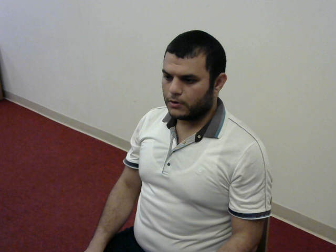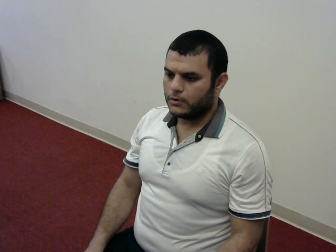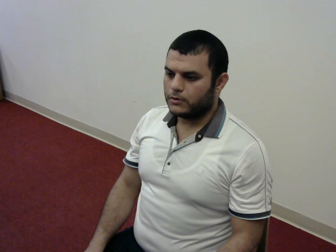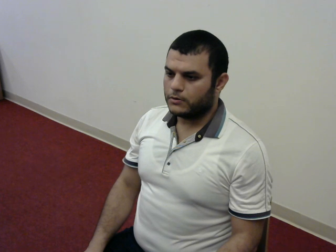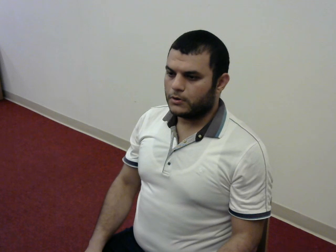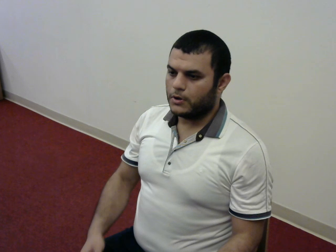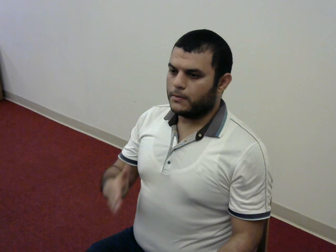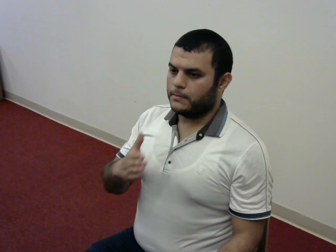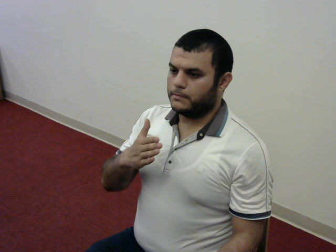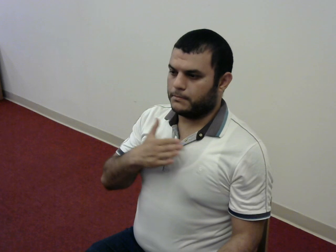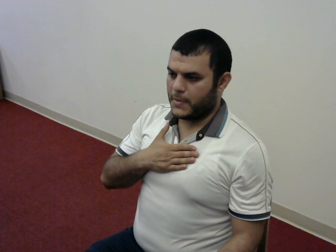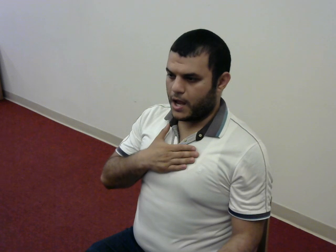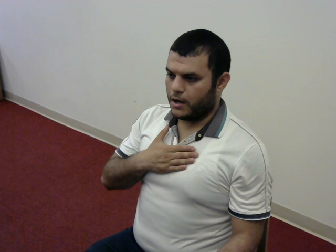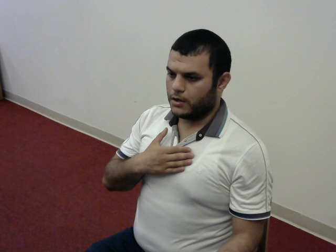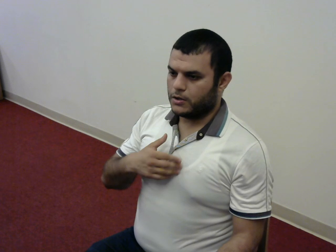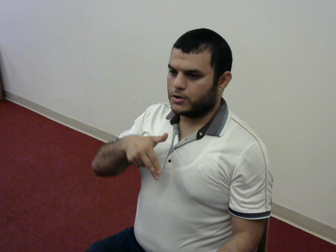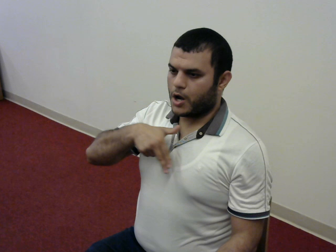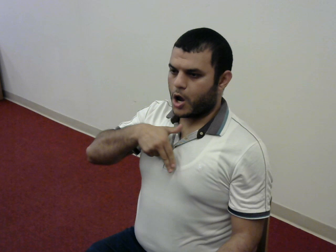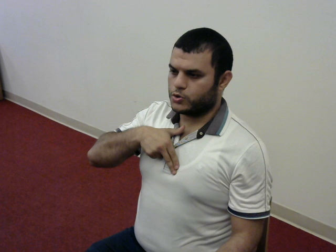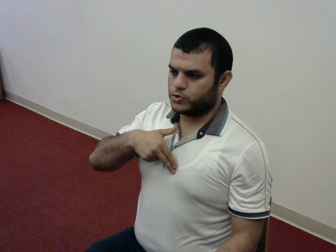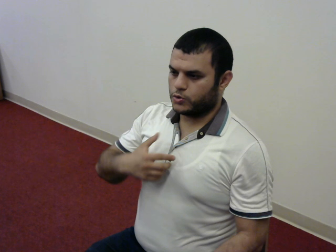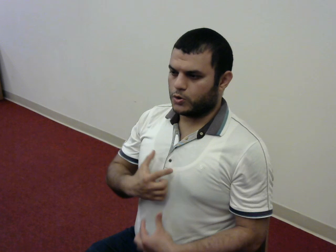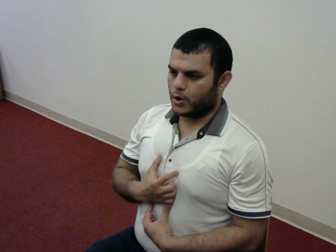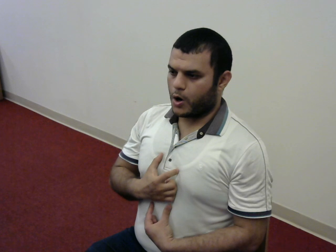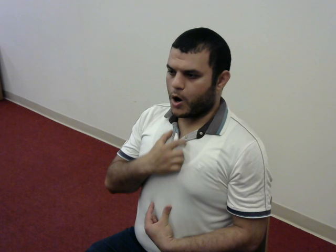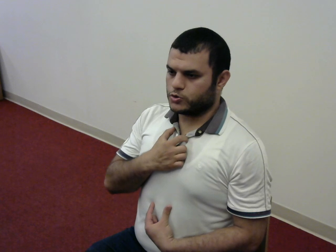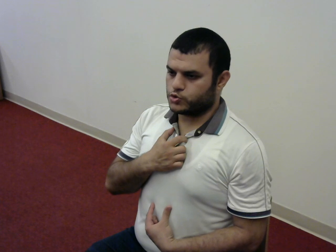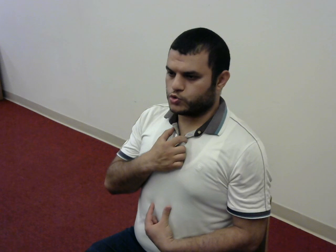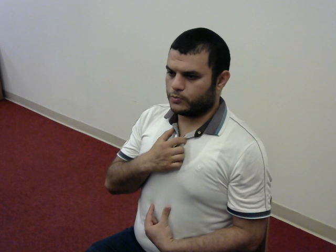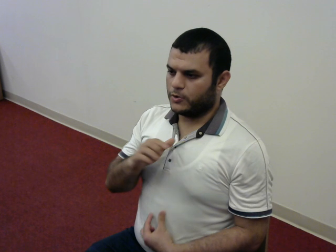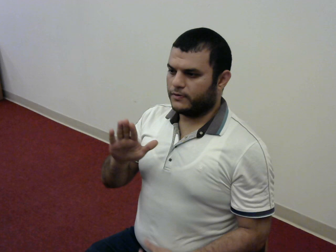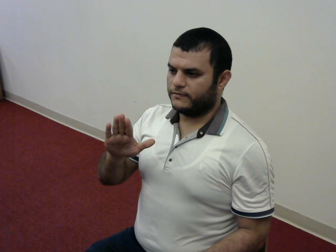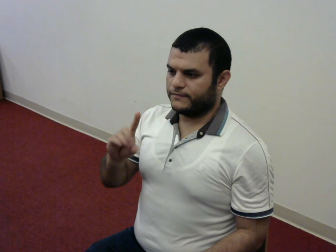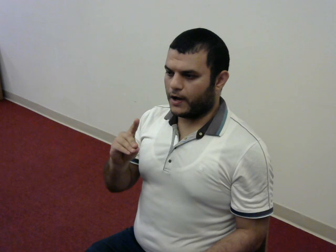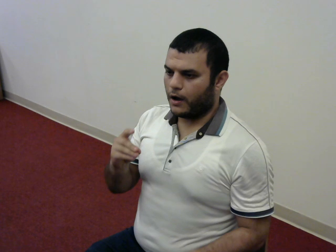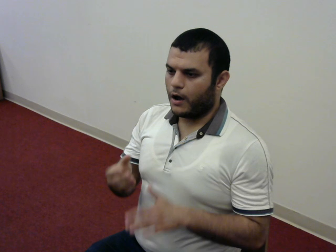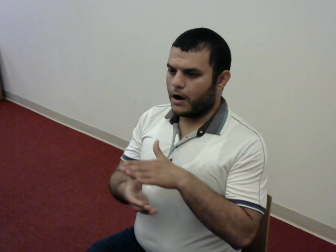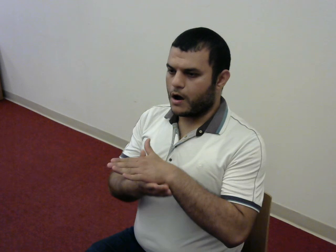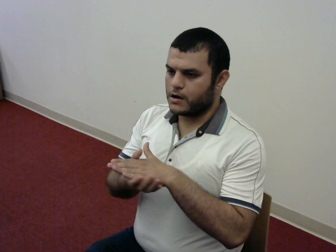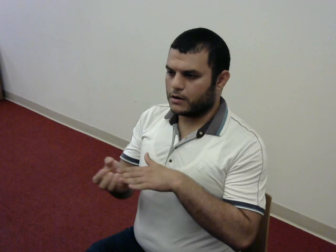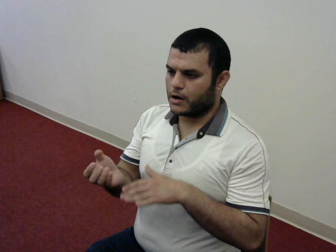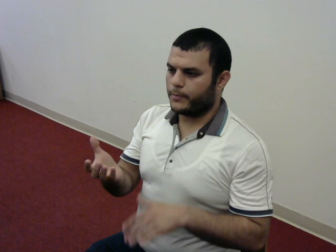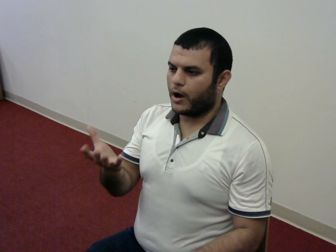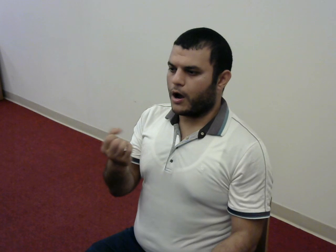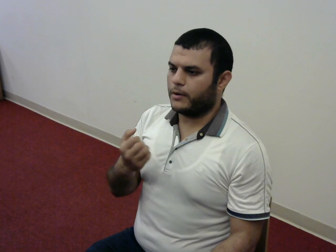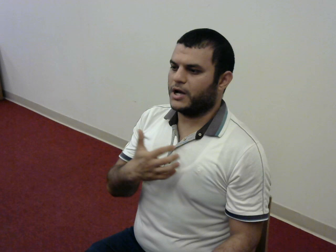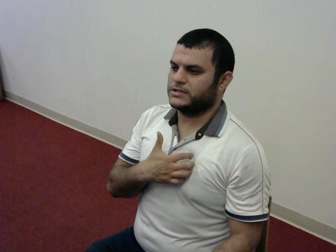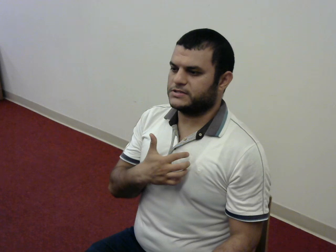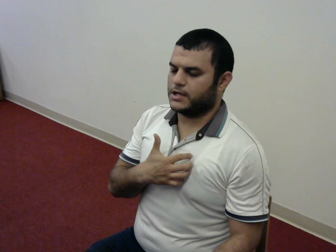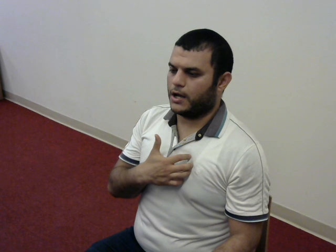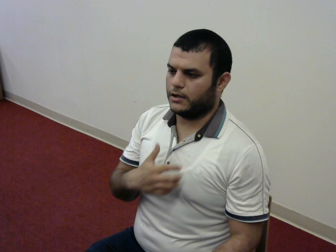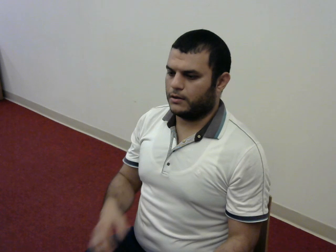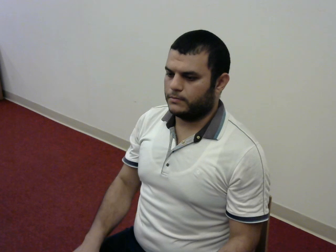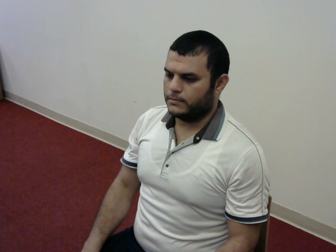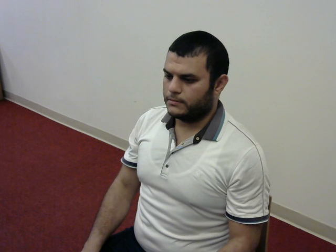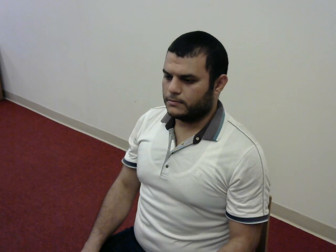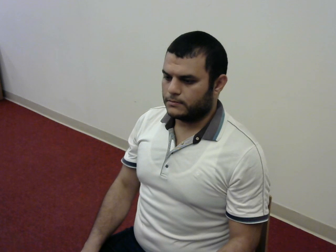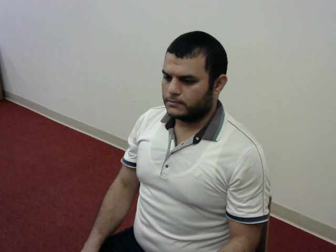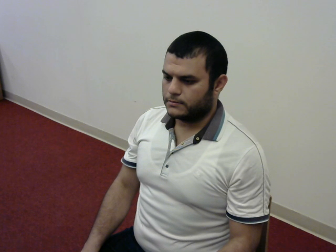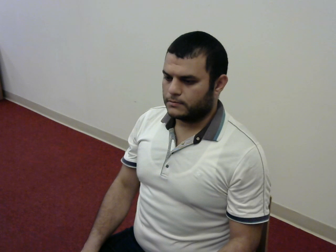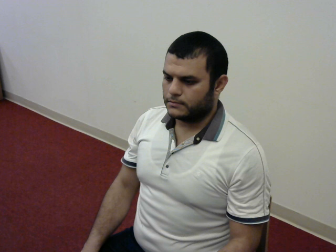Mən kostyum, qalstuk və ayaqqabı almaq istəyirəm